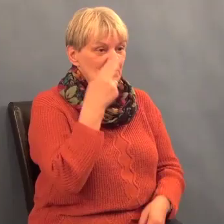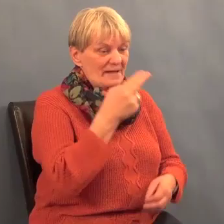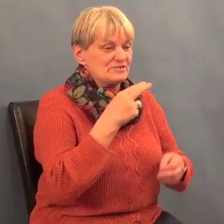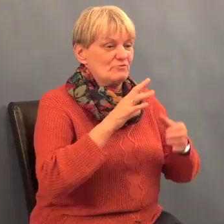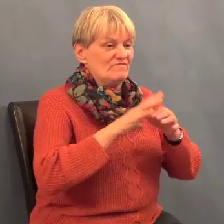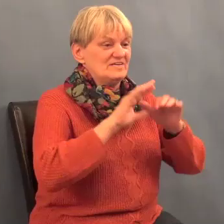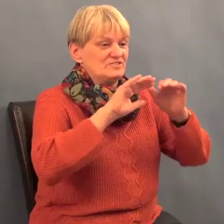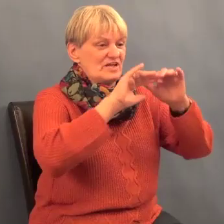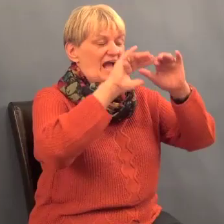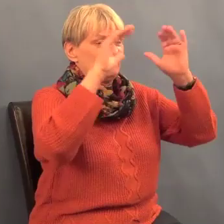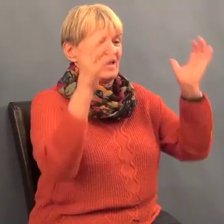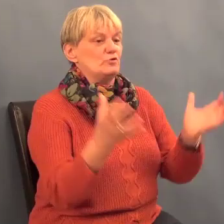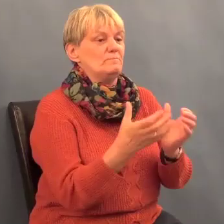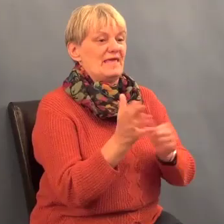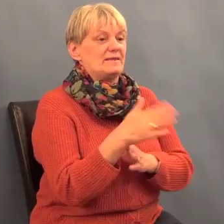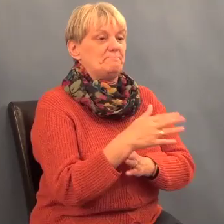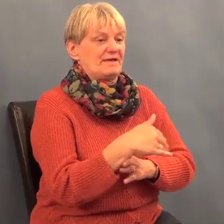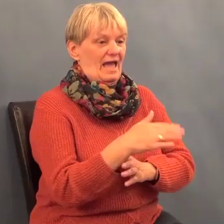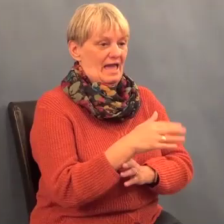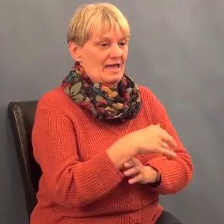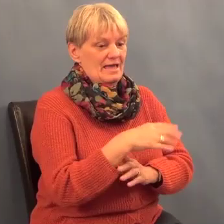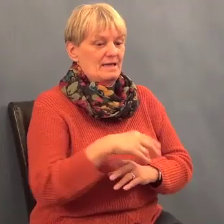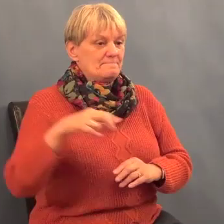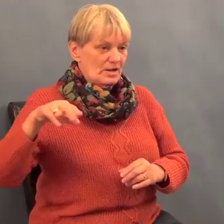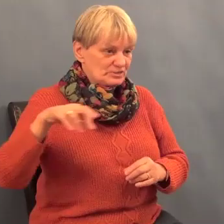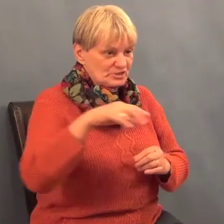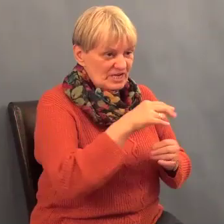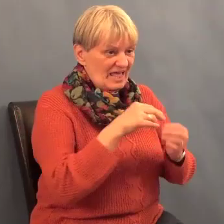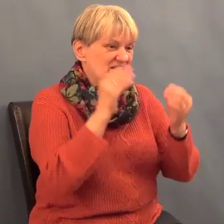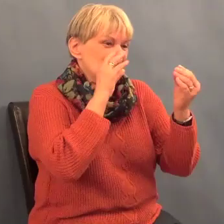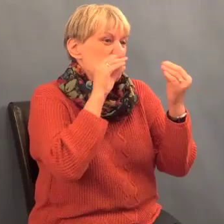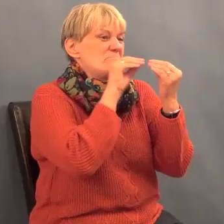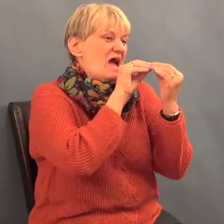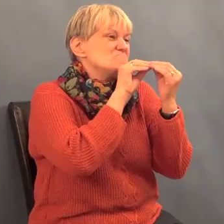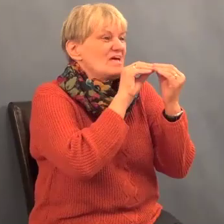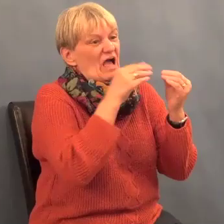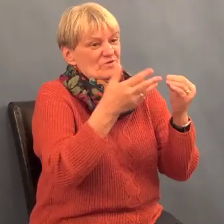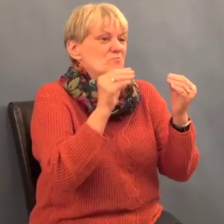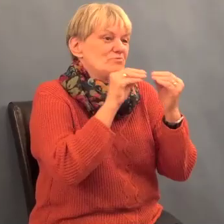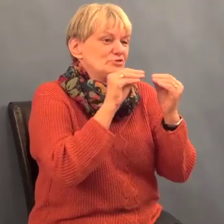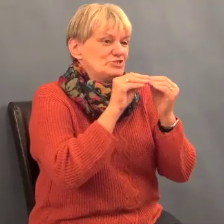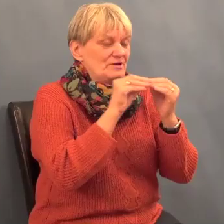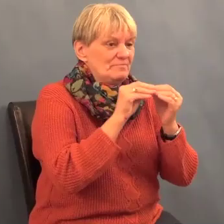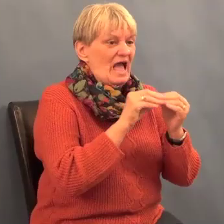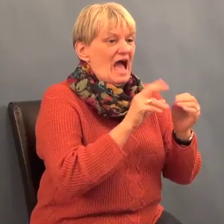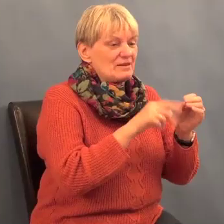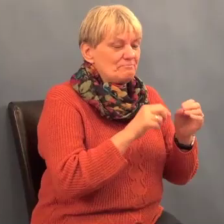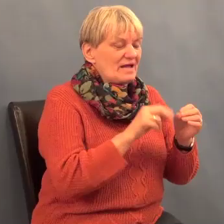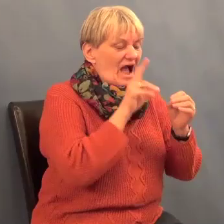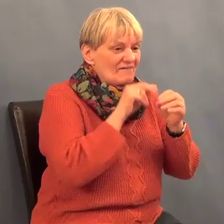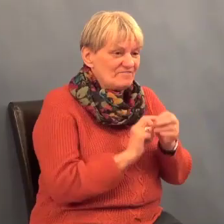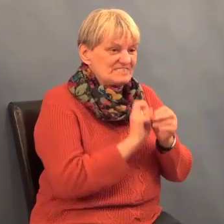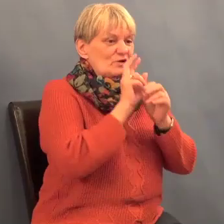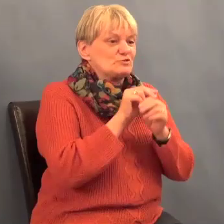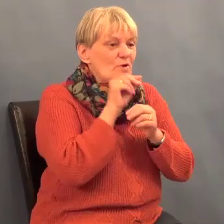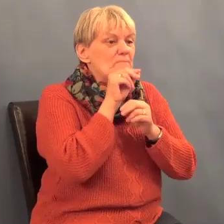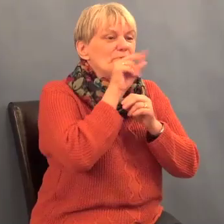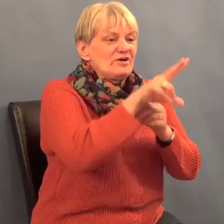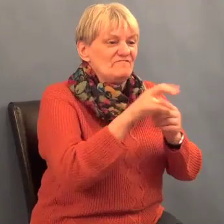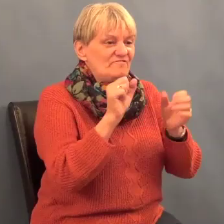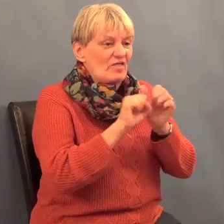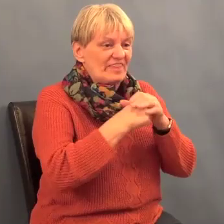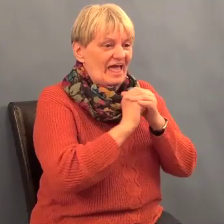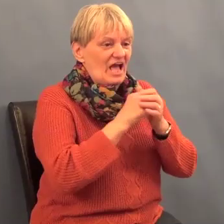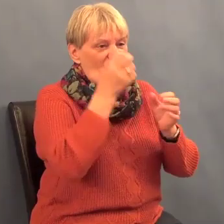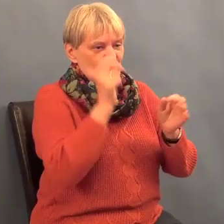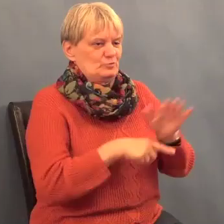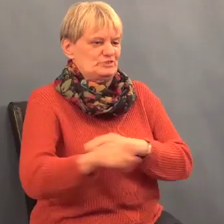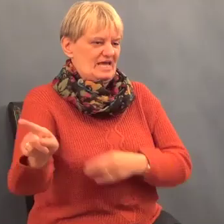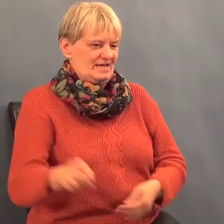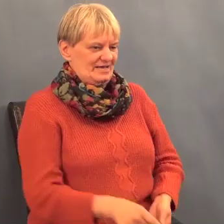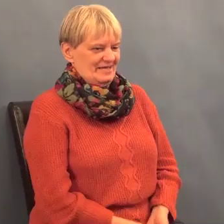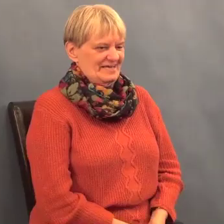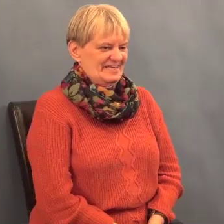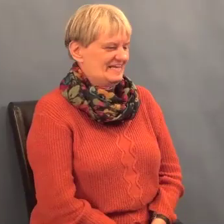Kot zobaczył w akwarium rybkę. Podszedł i dał jej buzi przez szybkę. Rybka wyskoczyła, opluła kota. Kot uciekł.